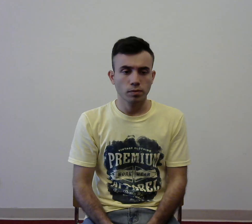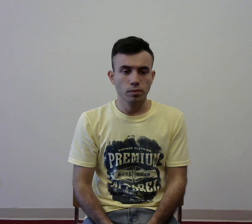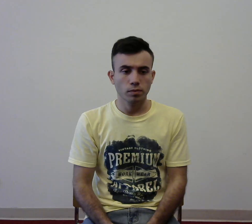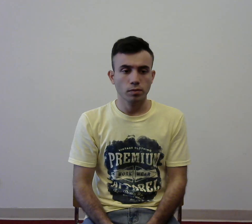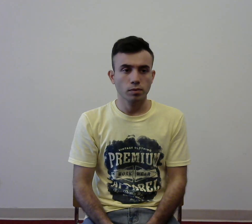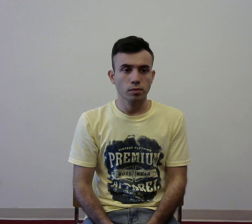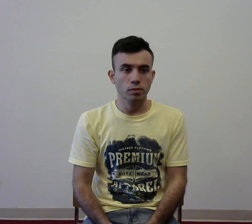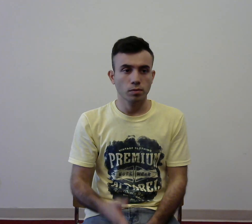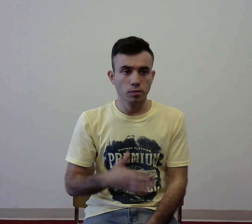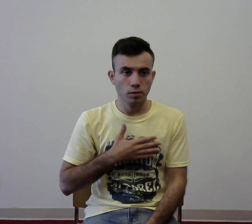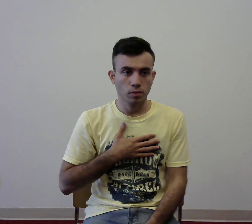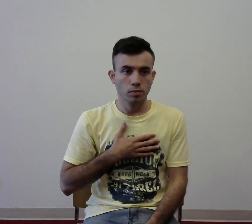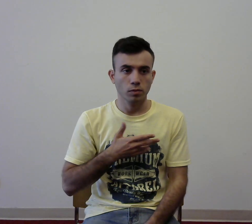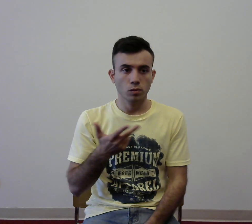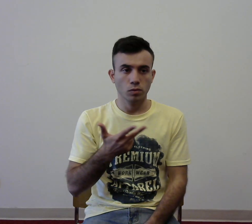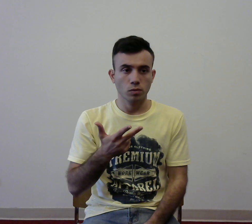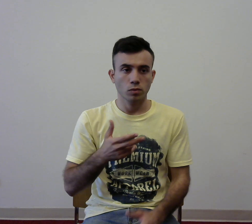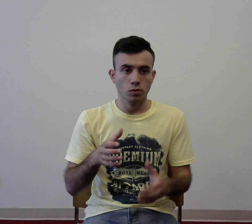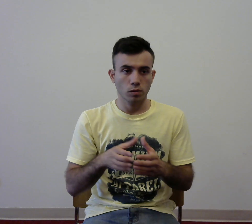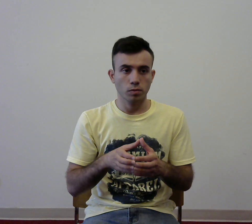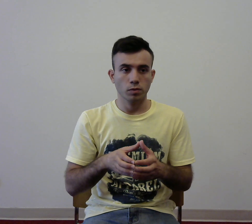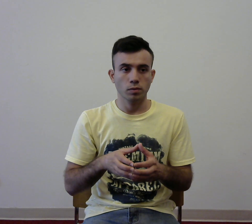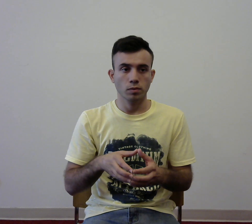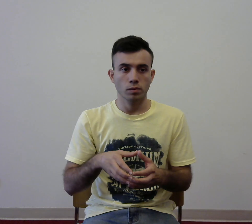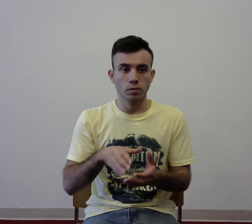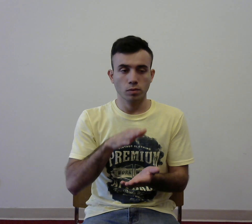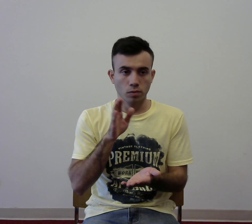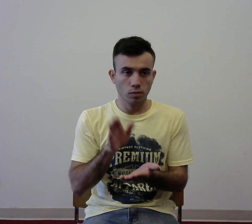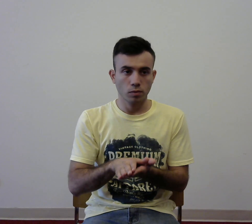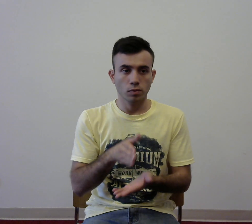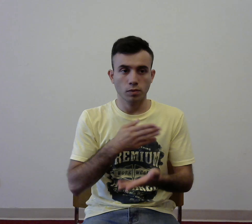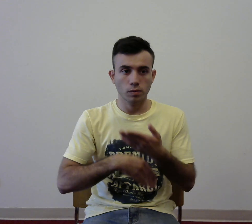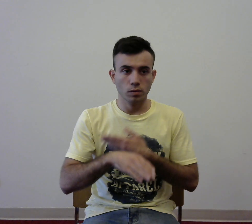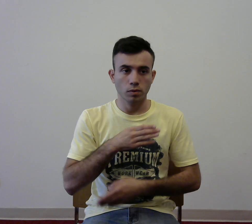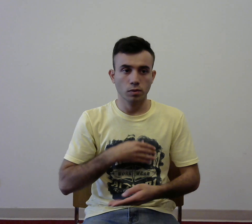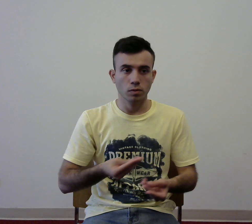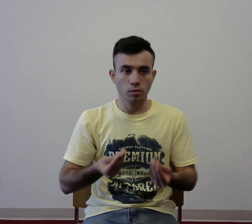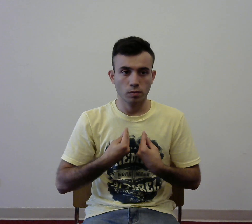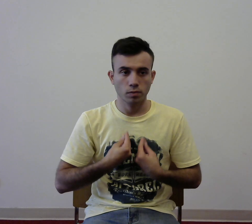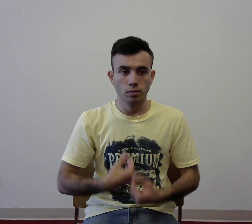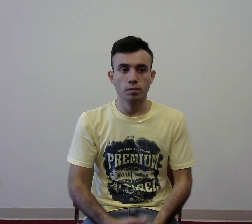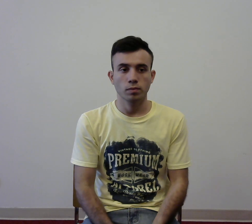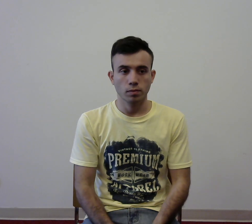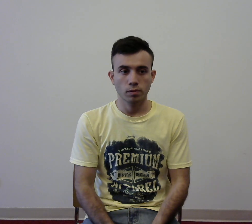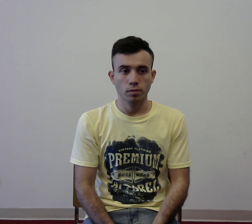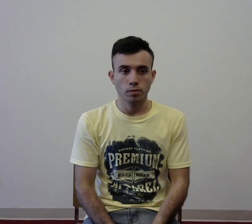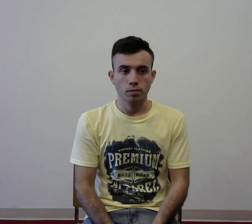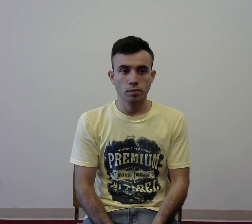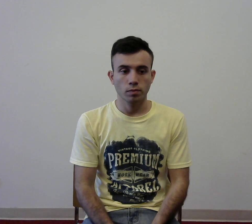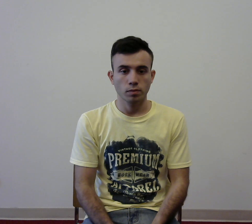Mənə III dərəcə müddətsiz əlillik verilib